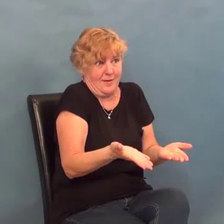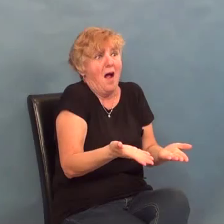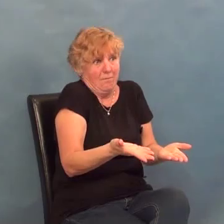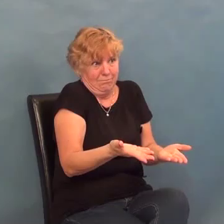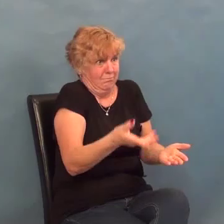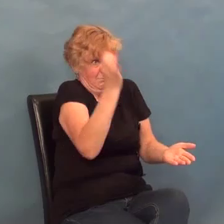Dobrze.